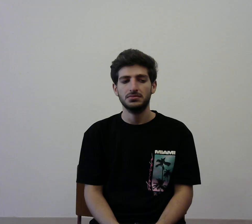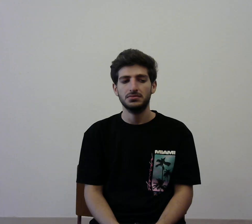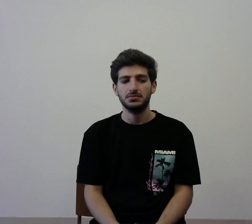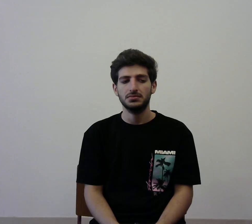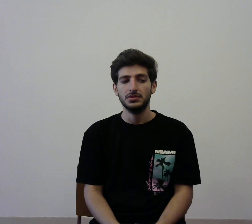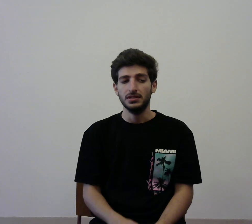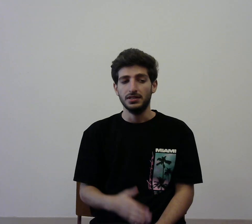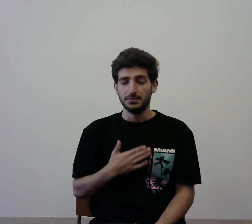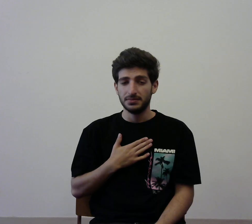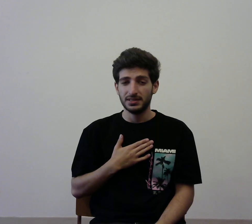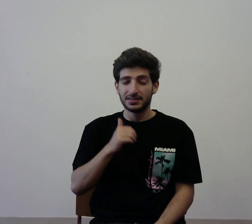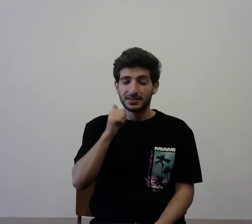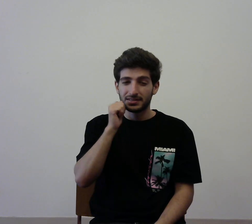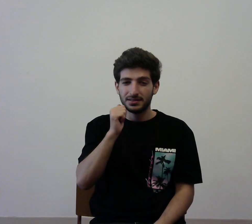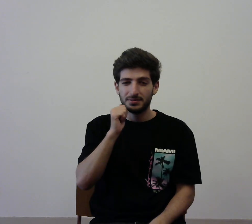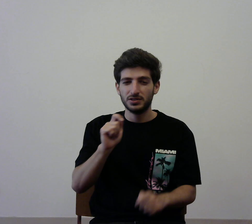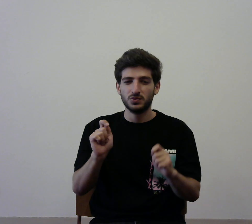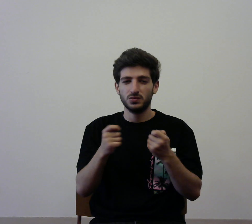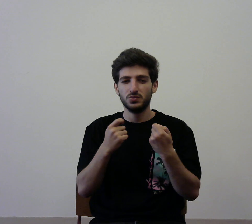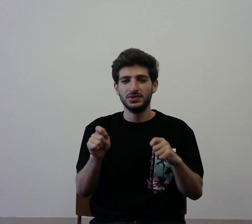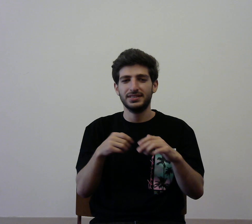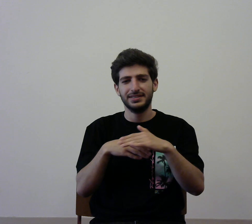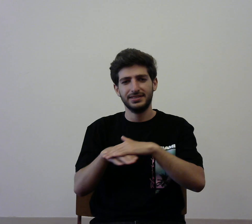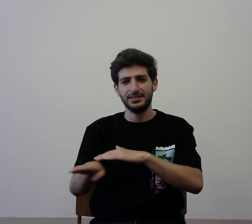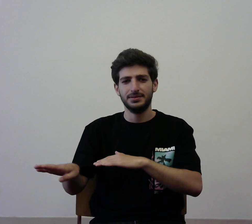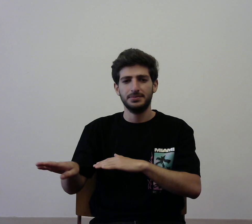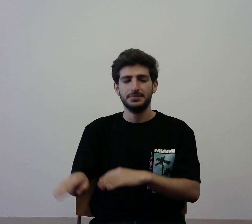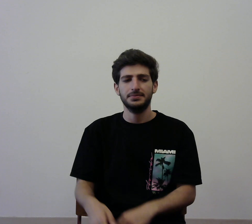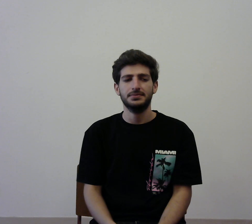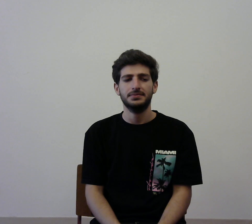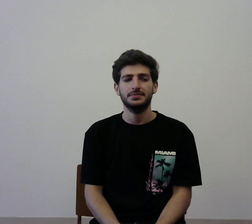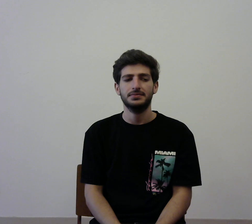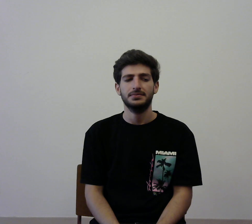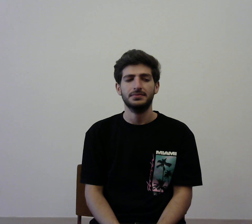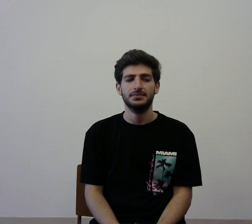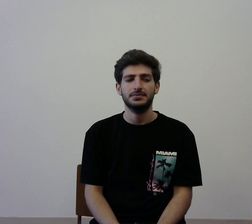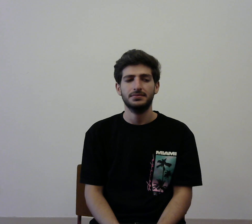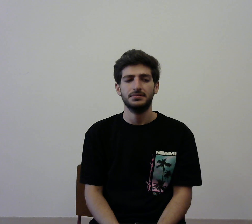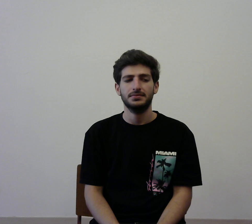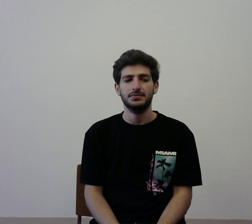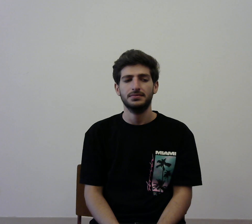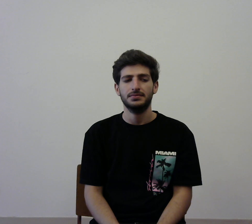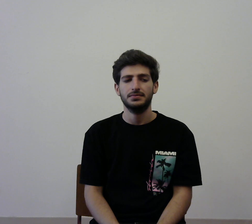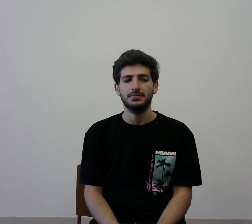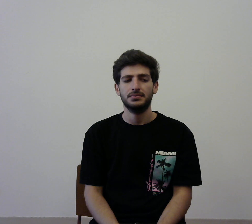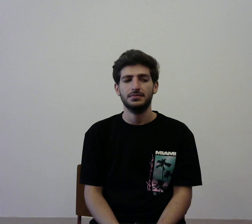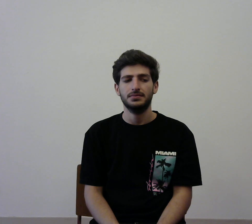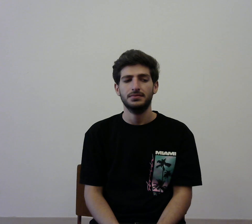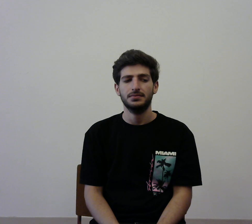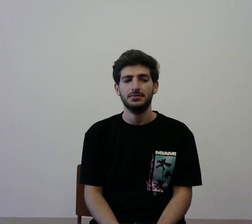Mən sabah toya gedirəm